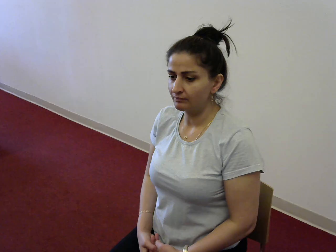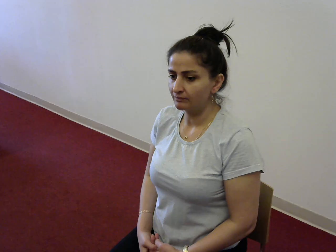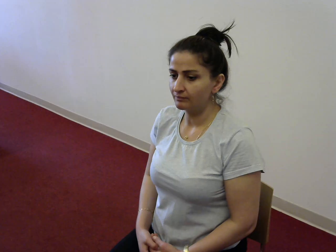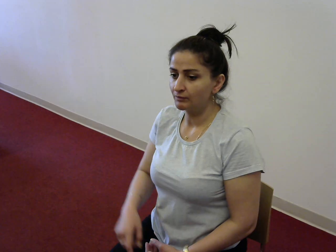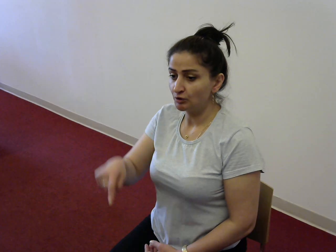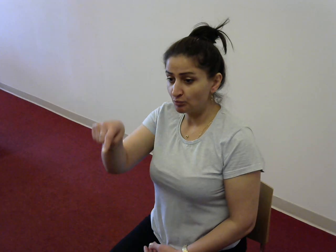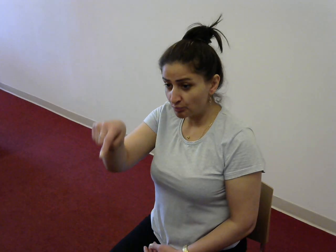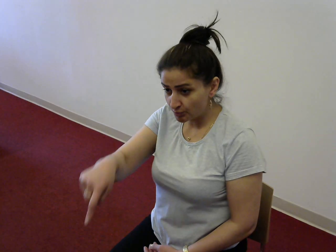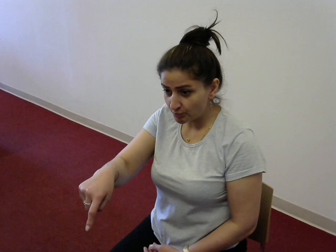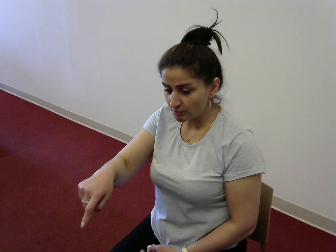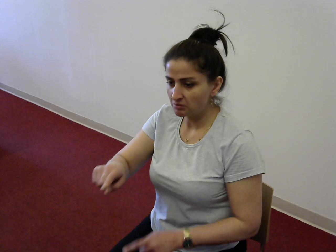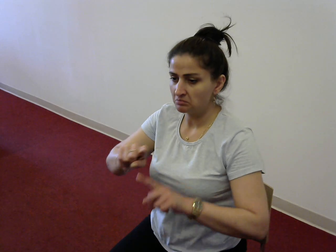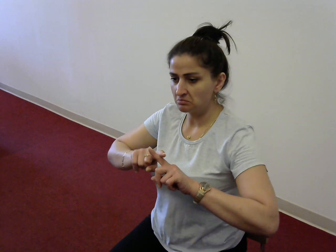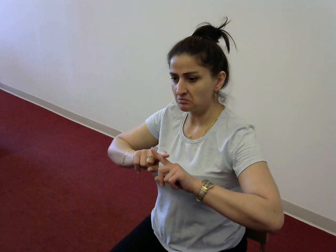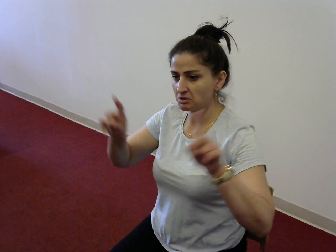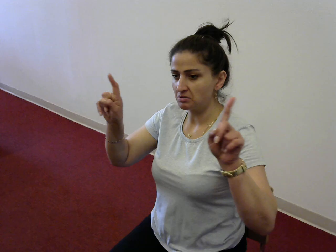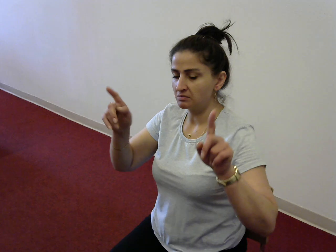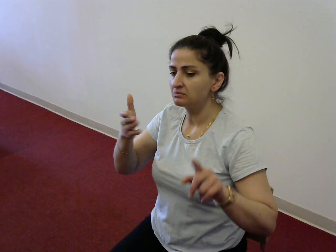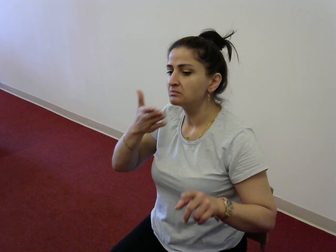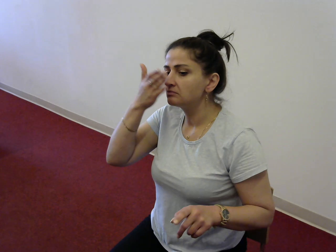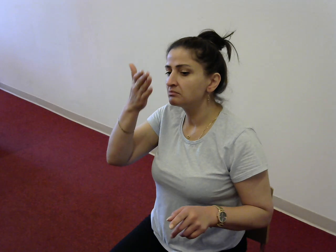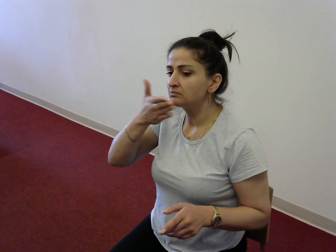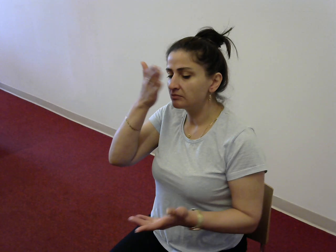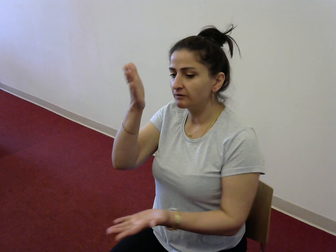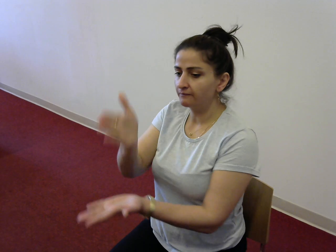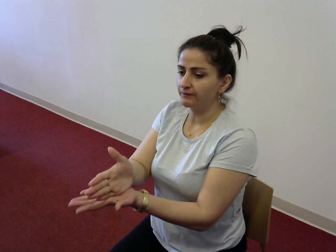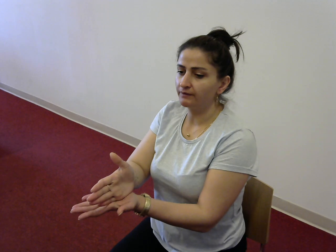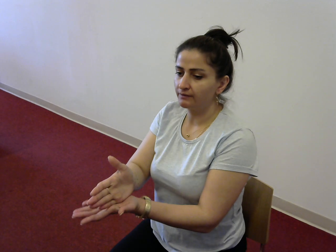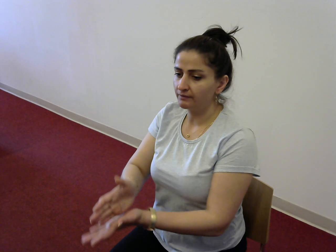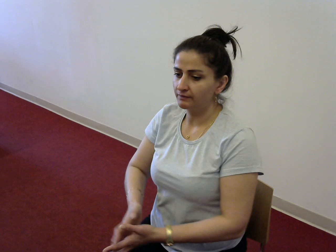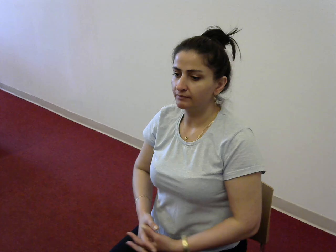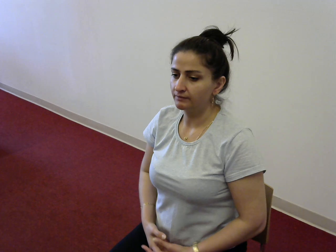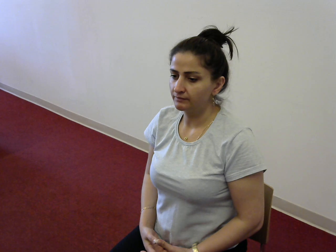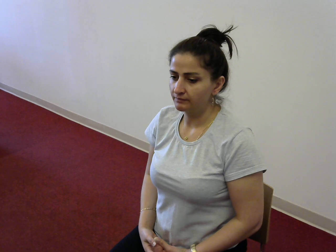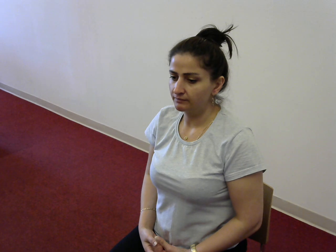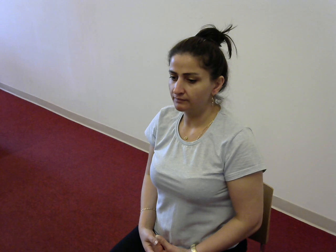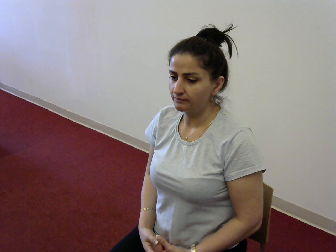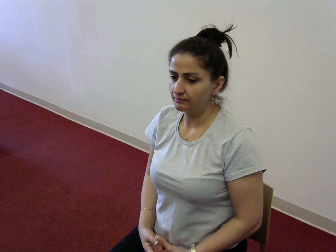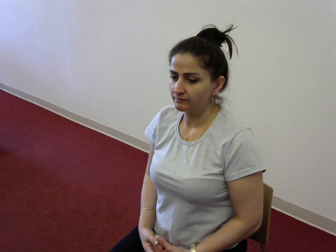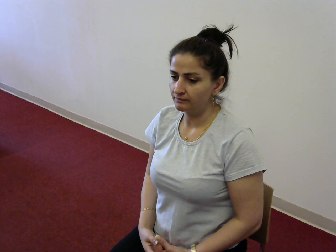Burda qəribə qoxu var